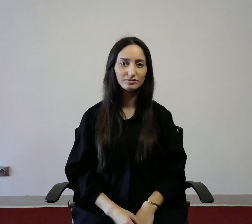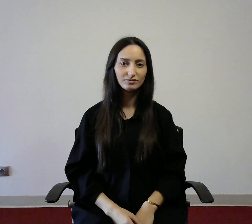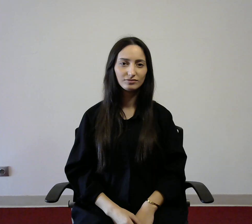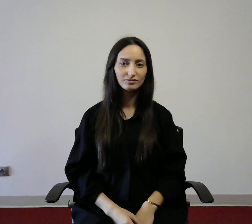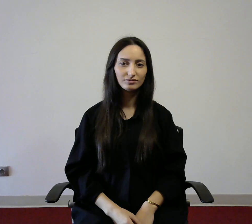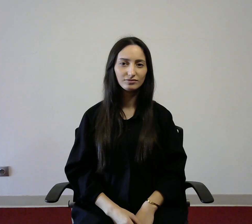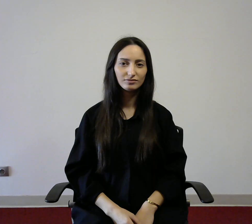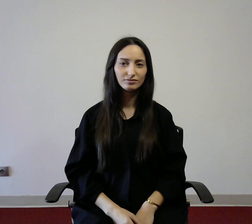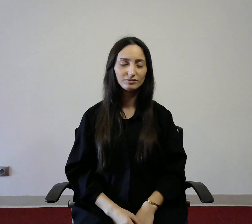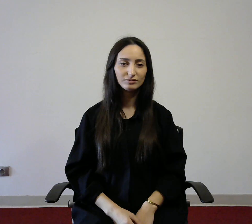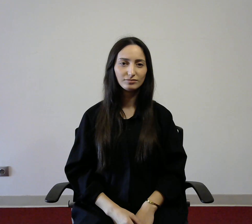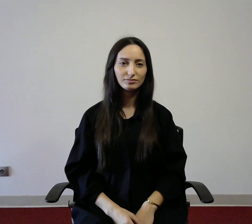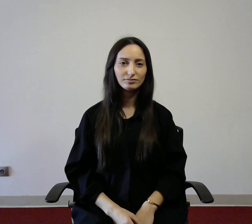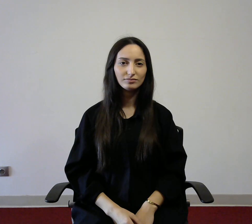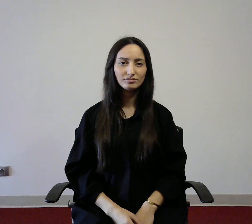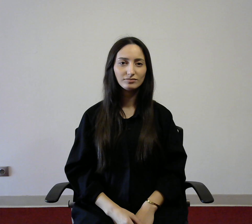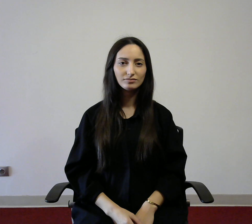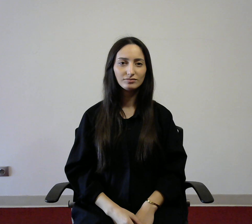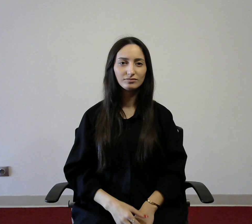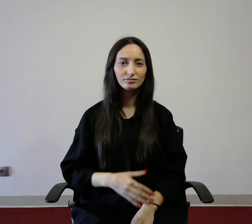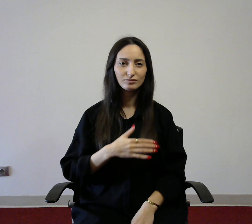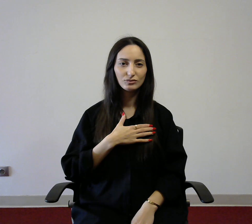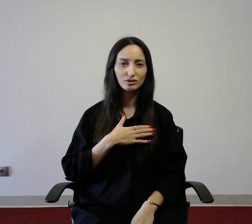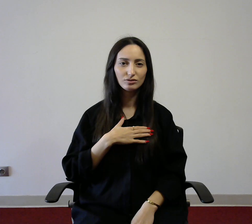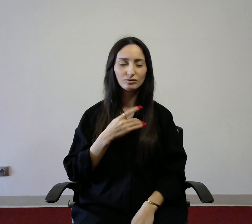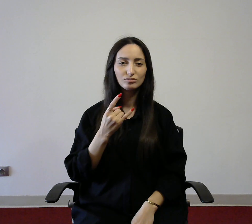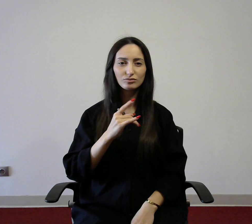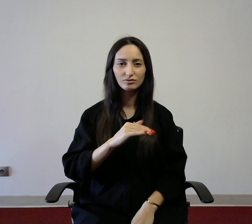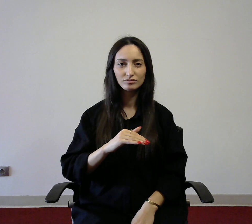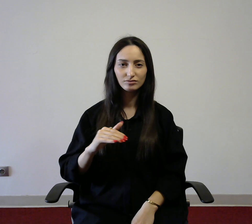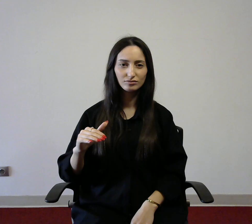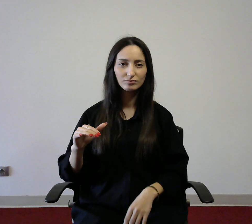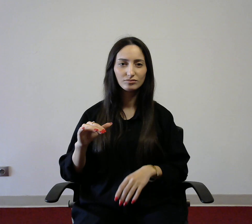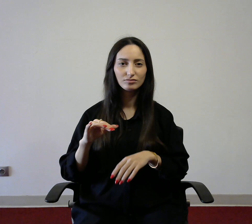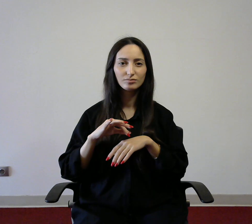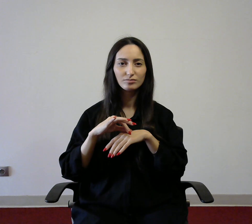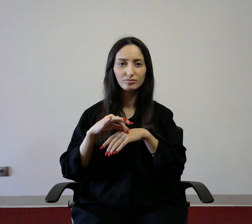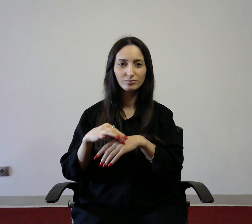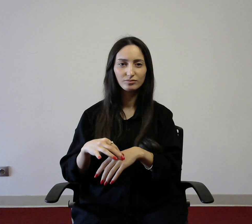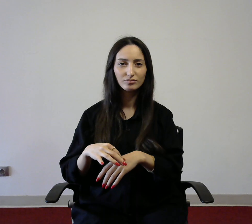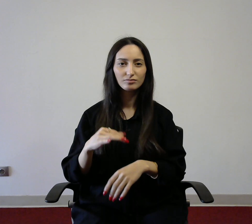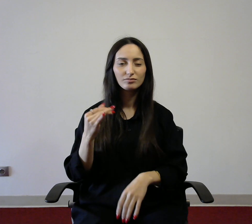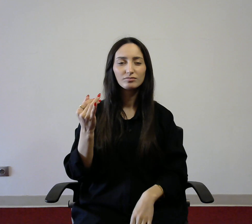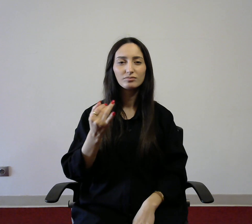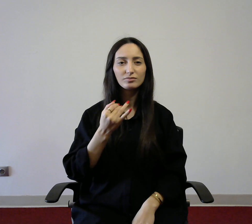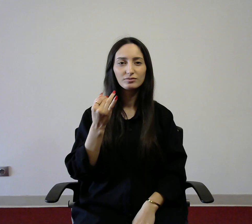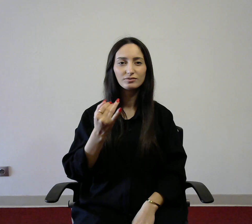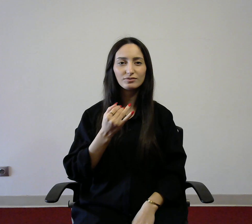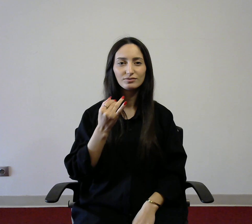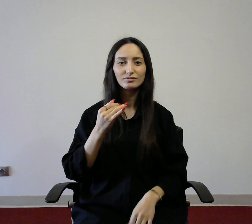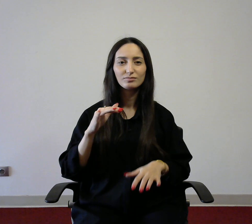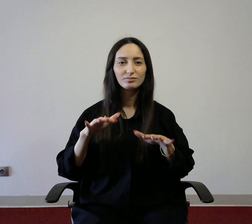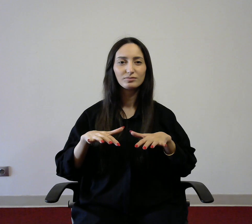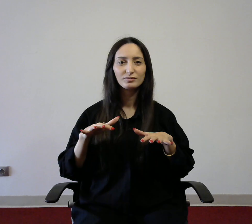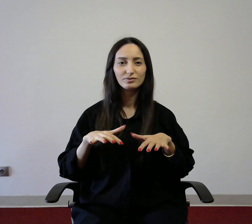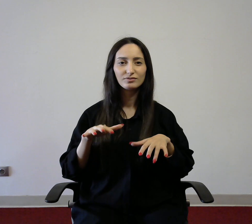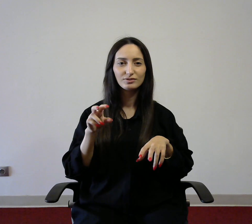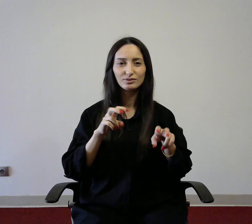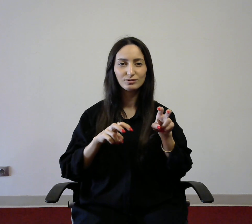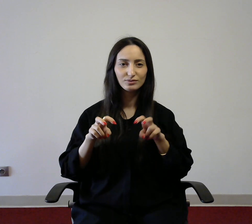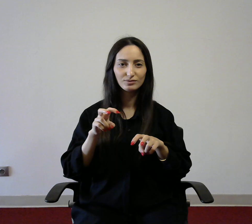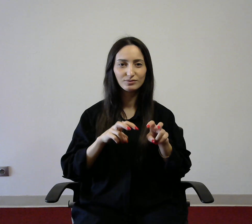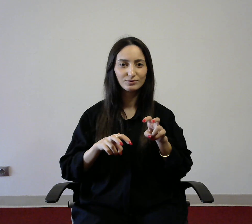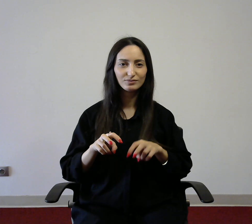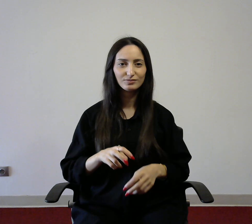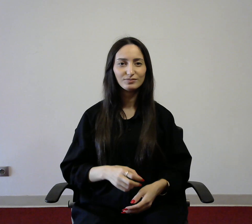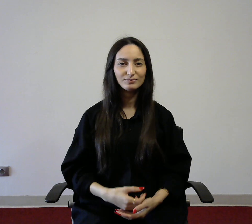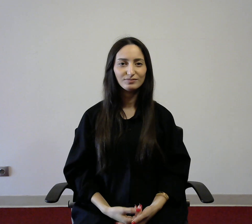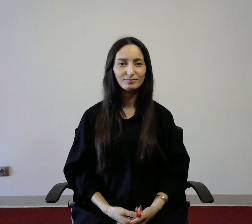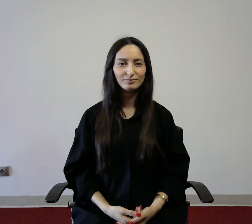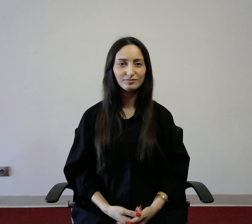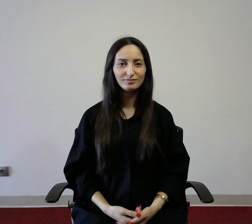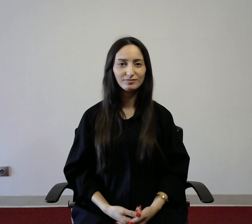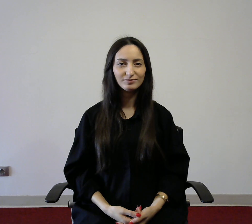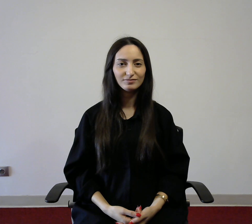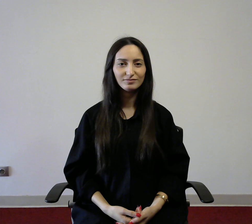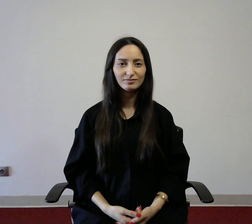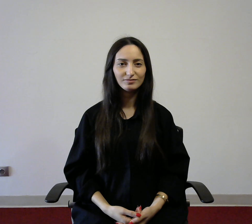Mən uşaqlarımı aparmağa maraqlı yer axtarıram